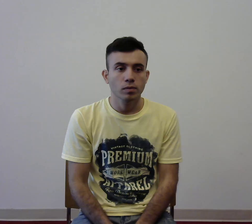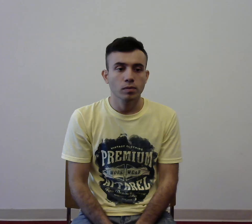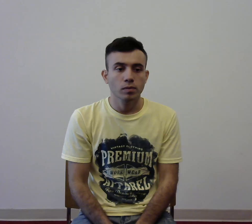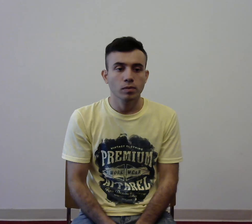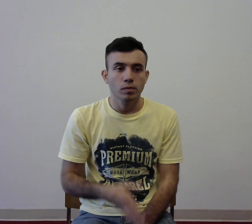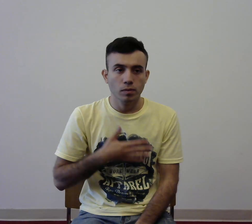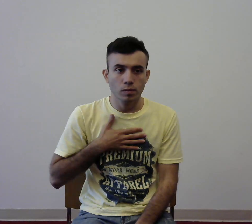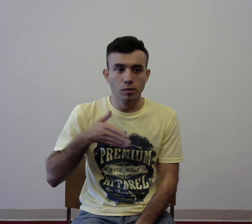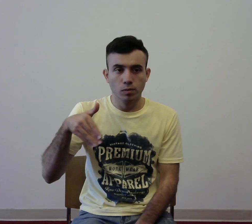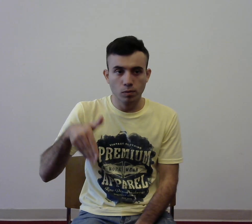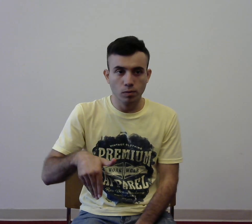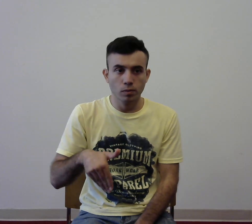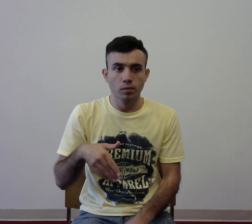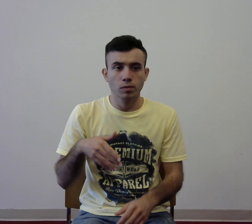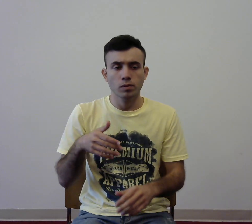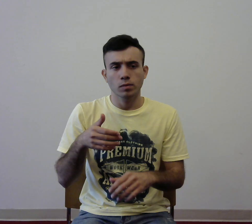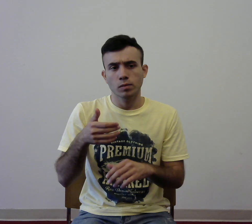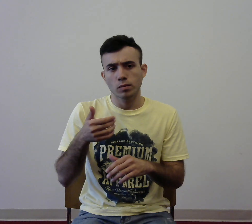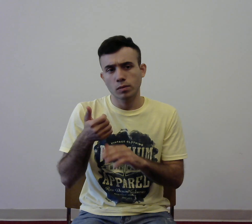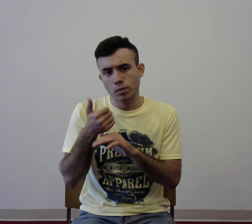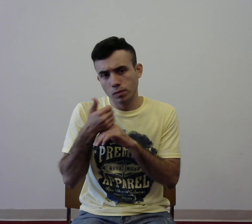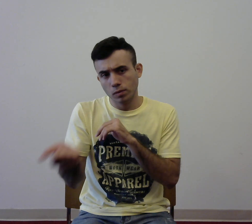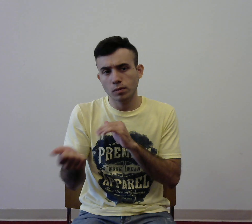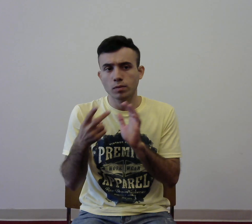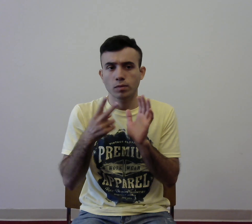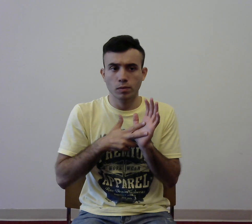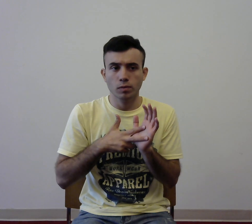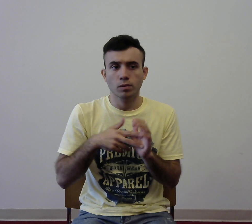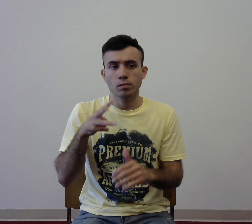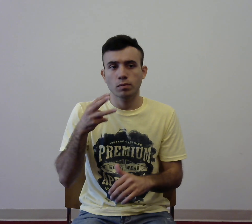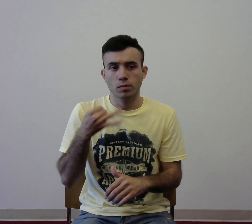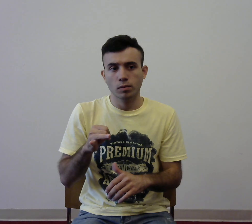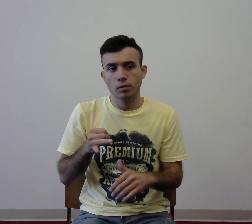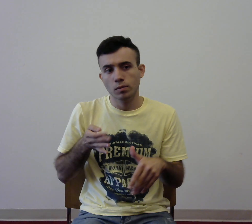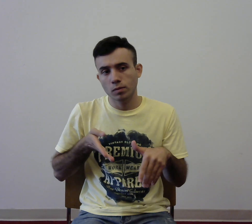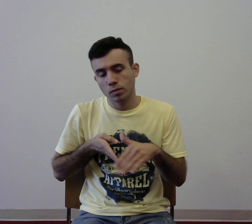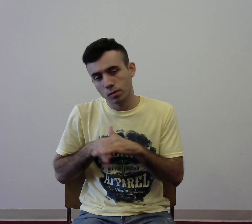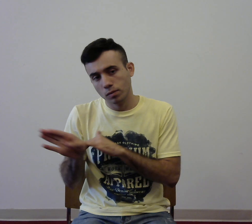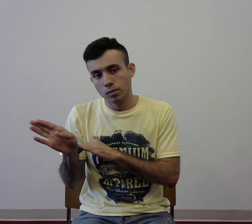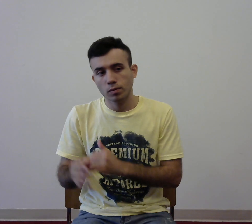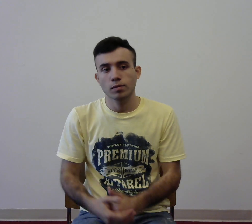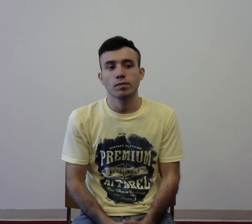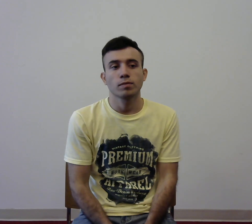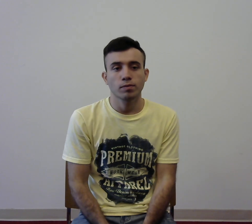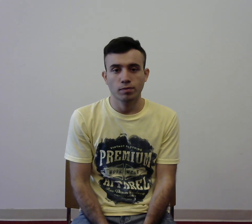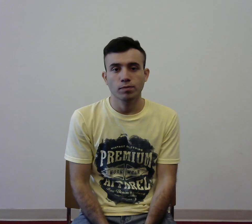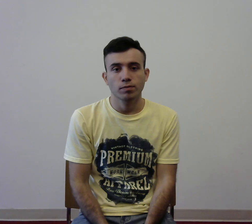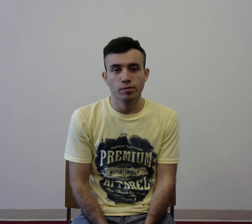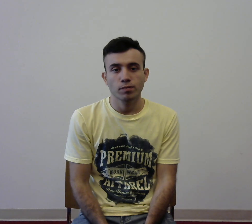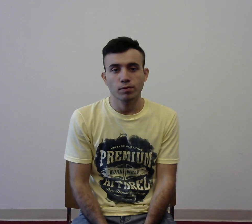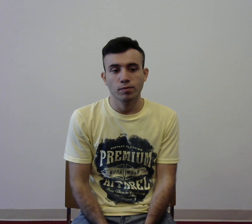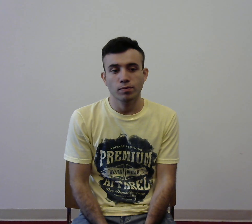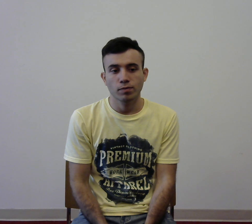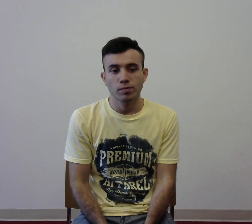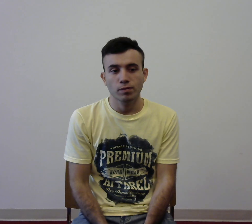Mən burdan çıxıb 28 maya gedəcəm